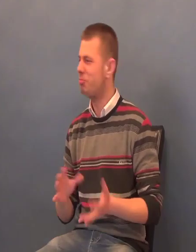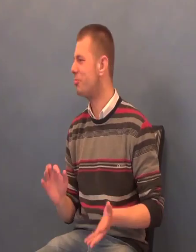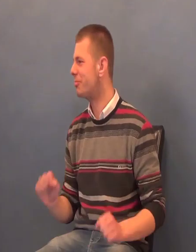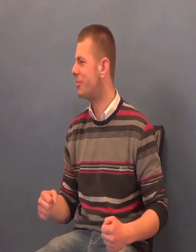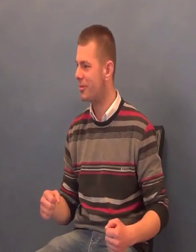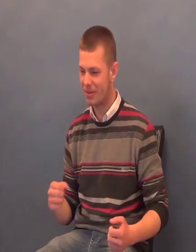Pilnie?